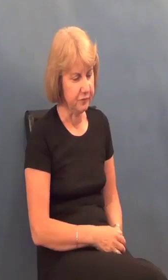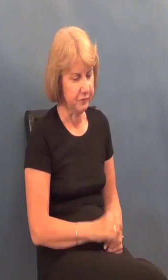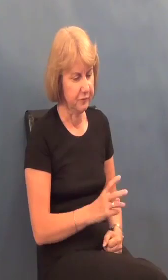Tak.